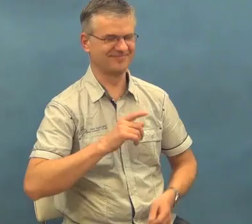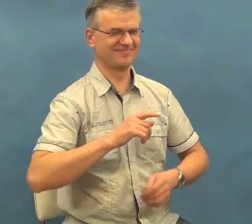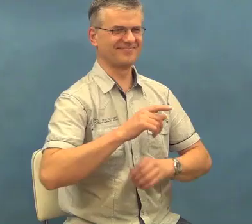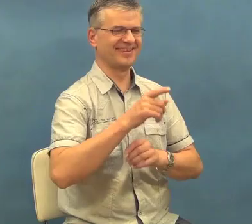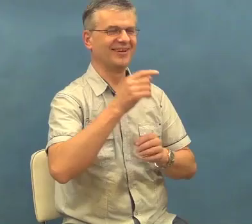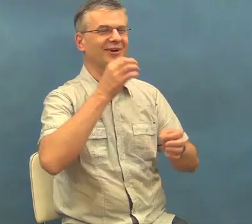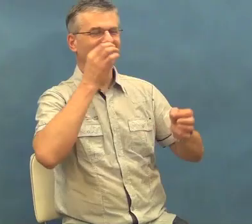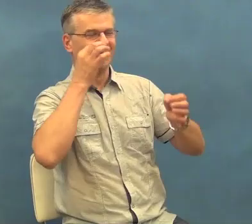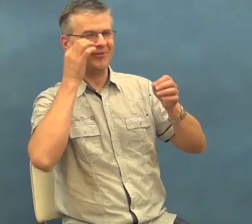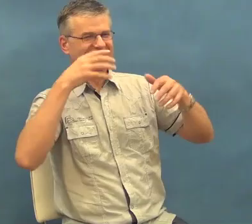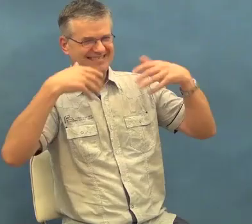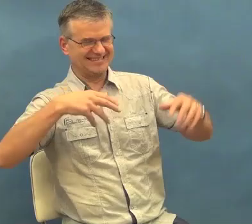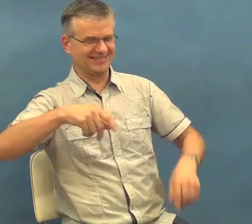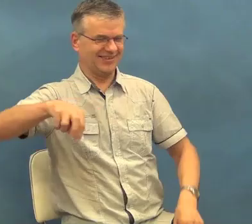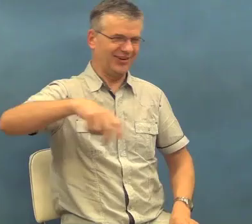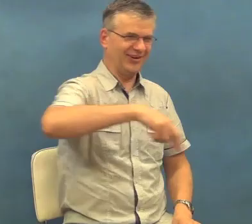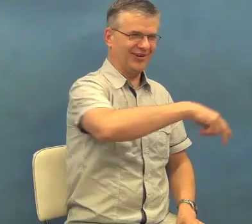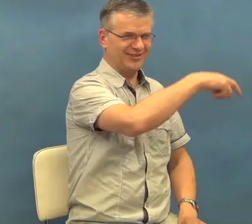Kot nerwowy chodzi tam i z powrotem.